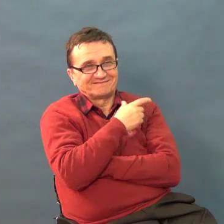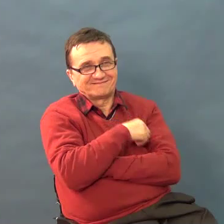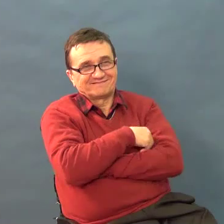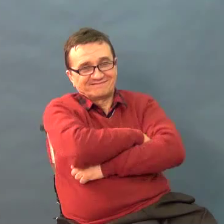Aha.